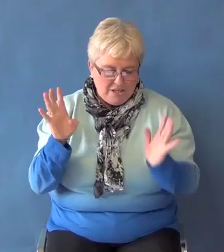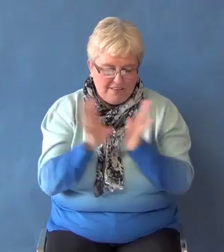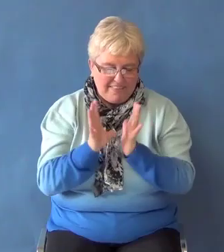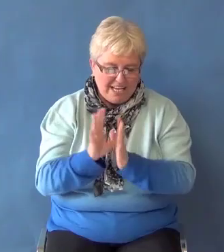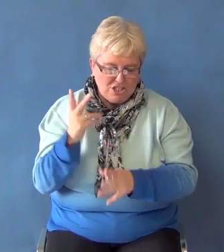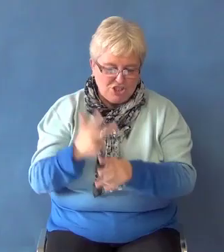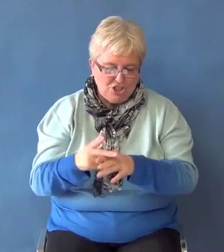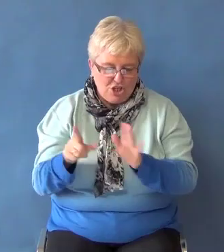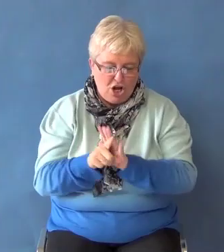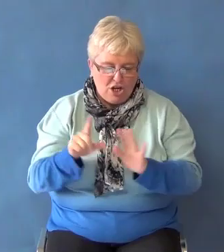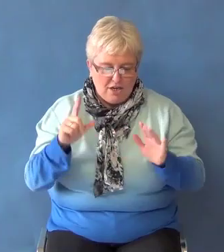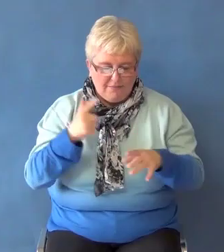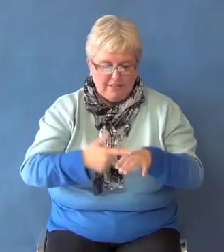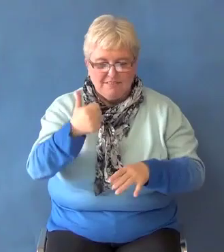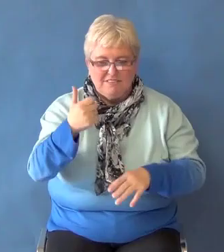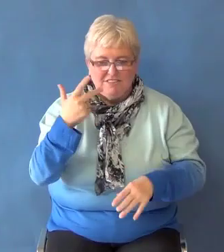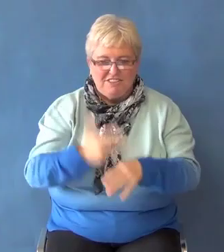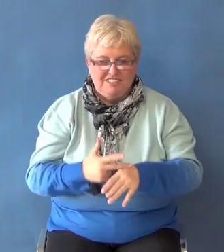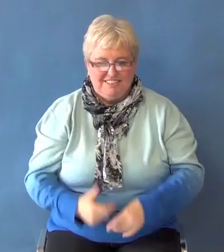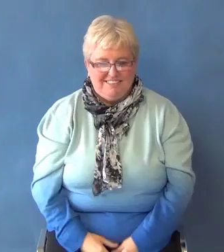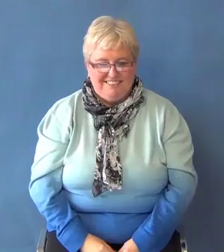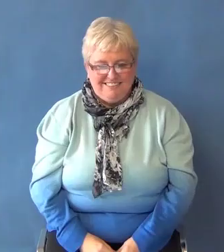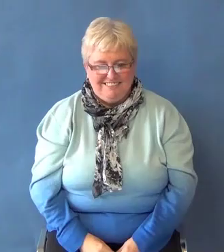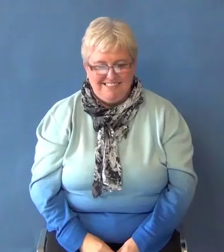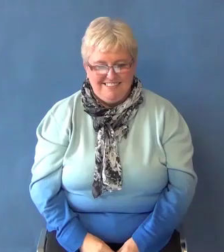Od dziewiętnastej trzydzieści do dwudziestej pierwszej trzydzieści.